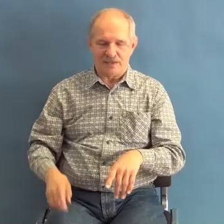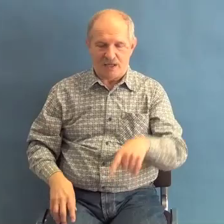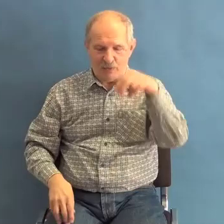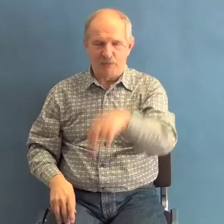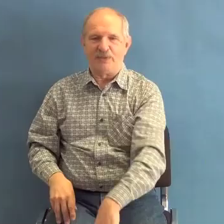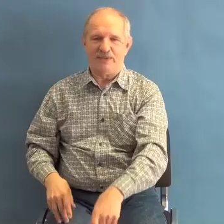Można utonąć.